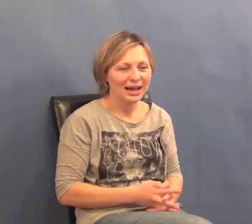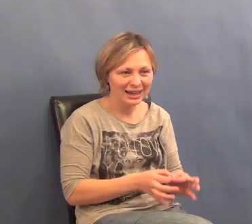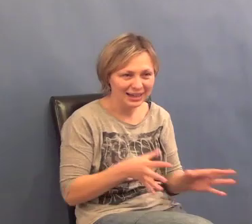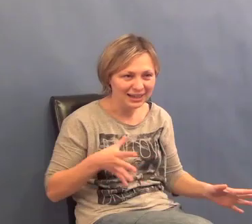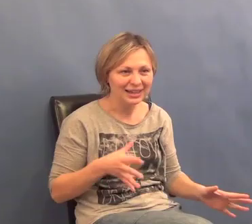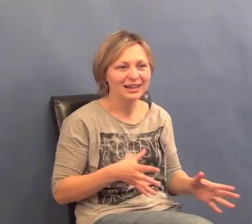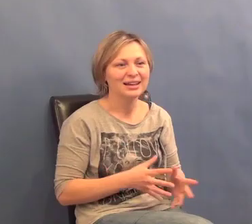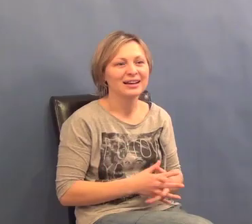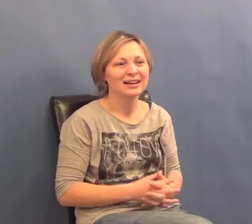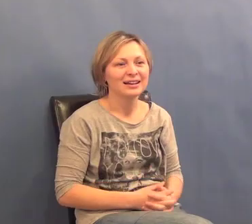Strzela.